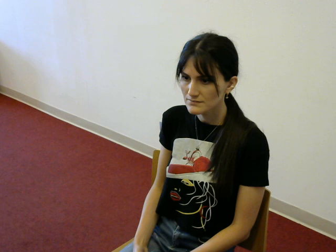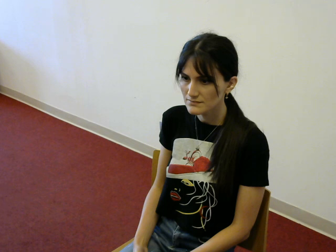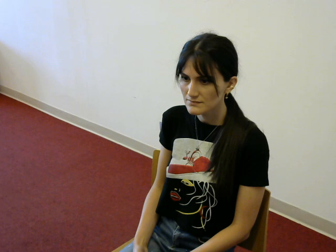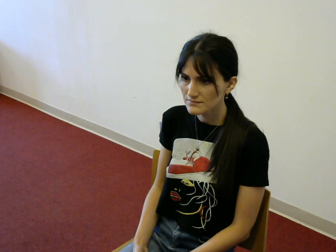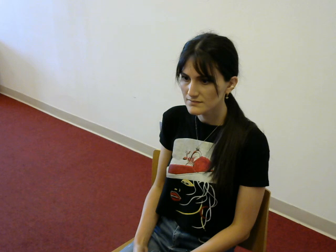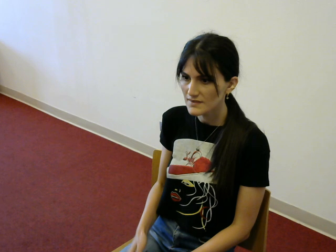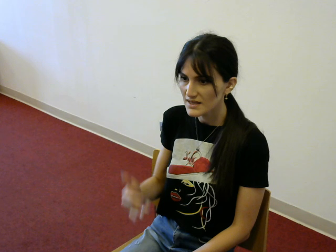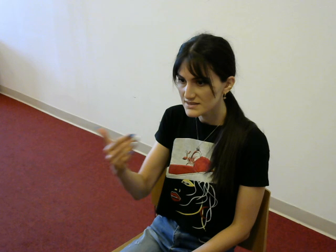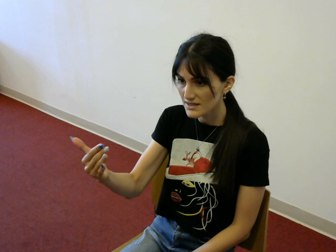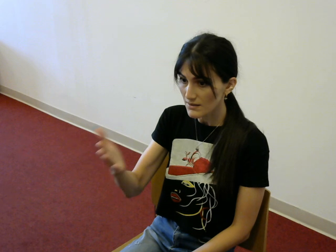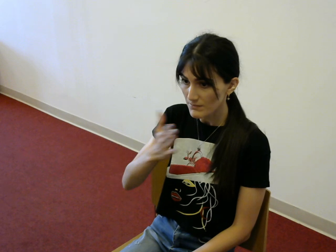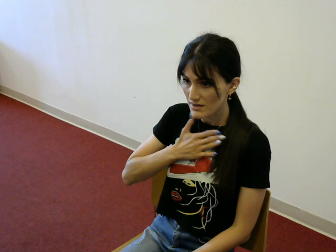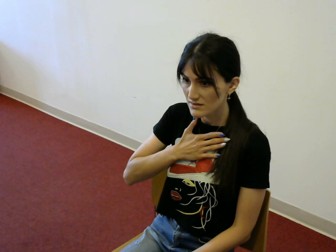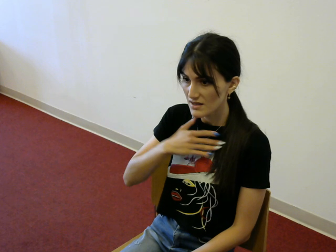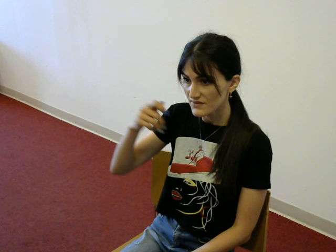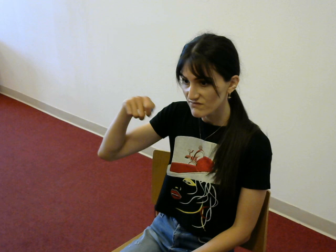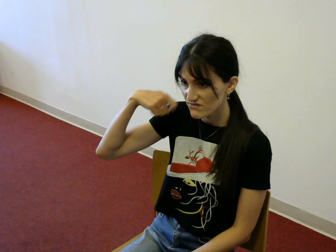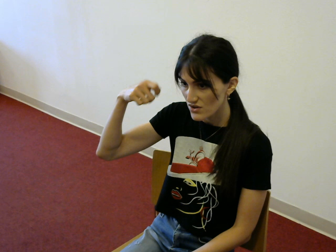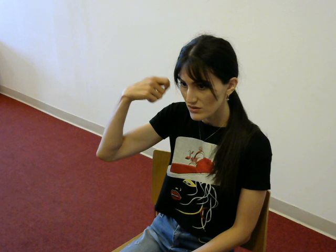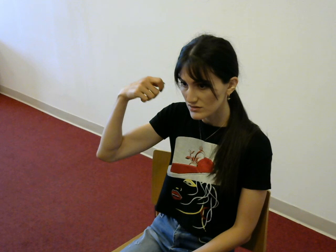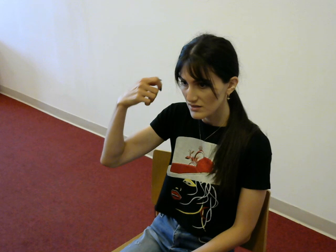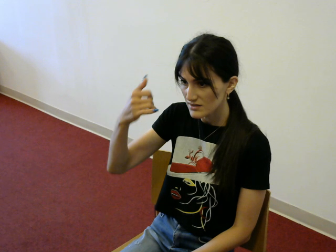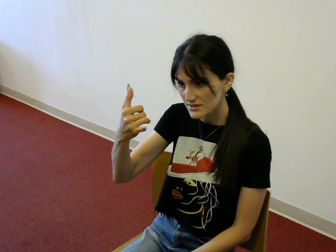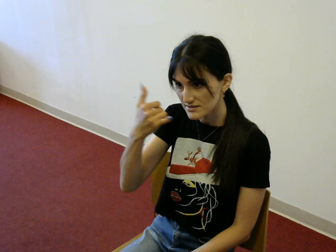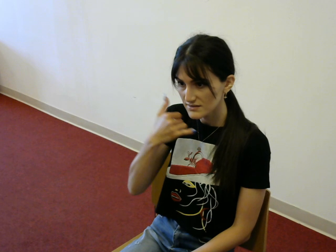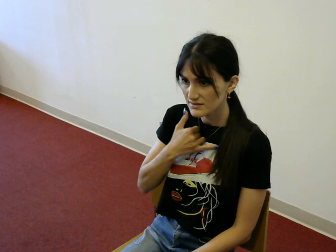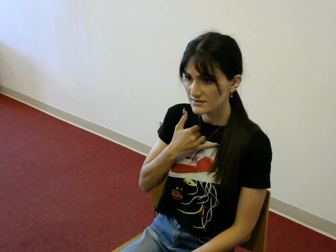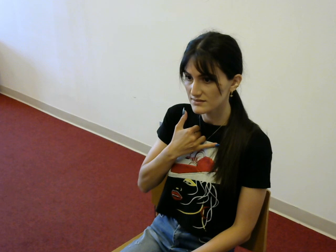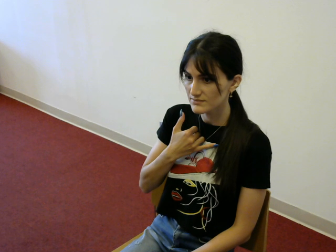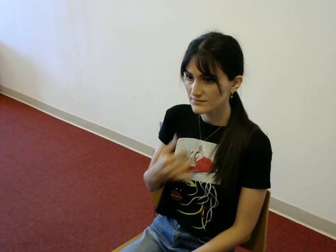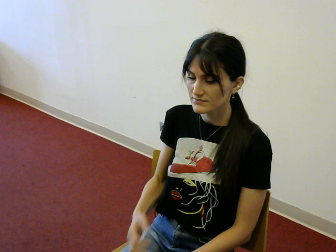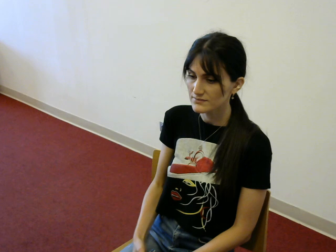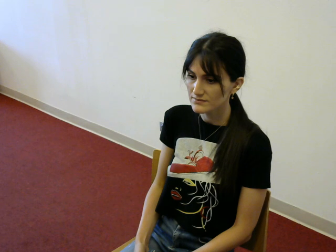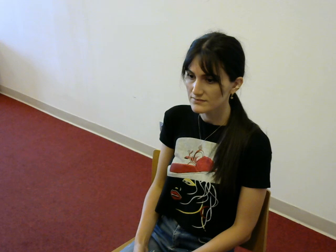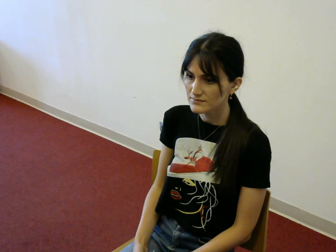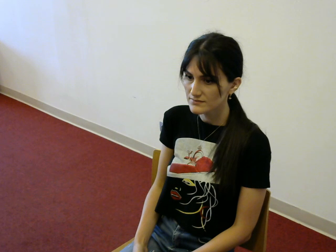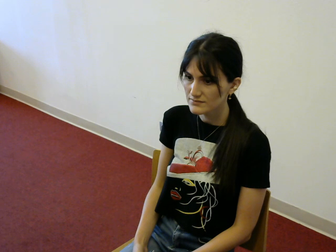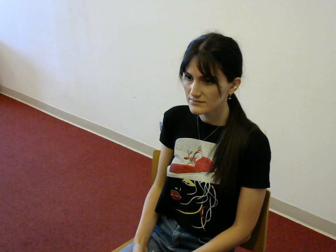Siz mənə video zəng edin